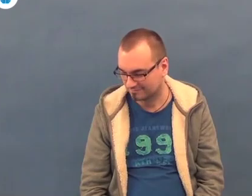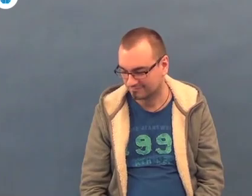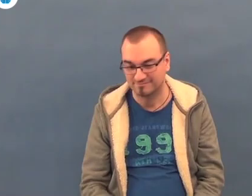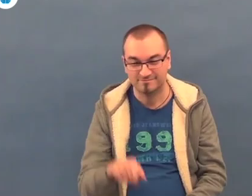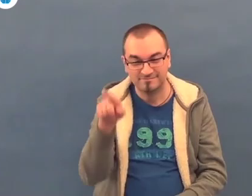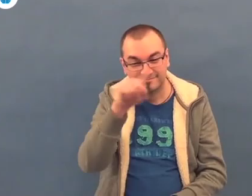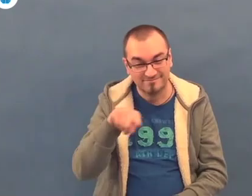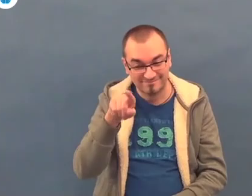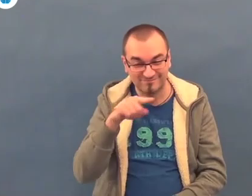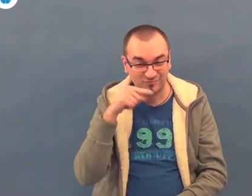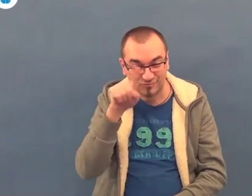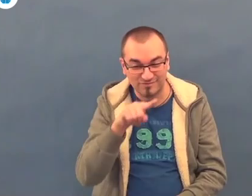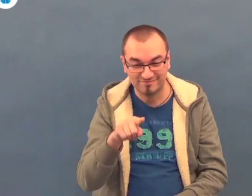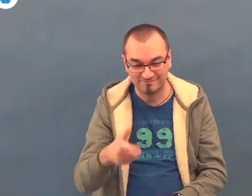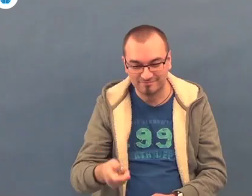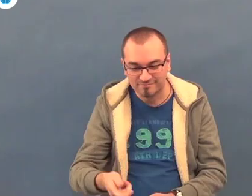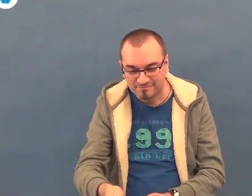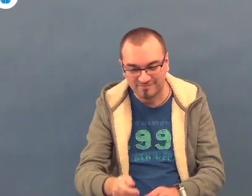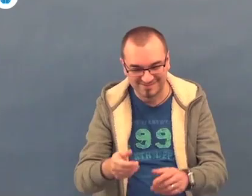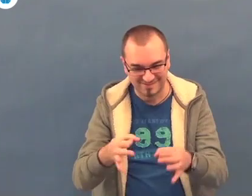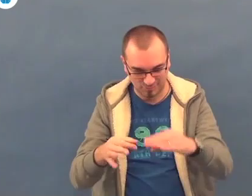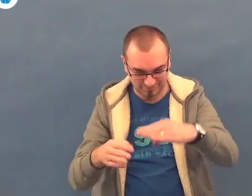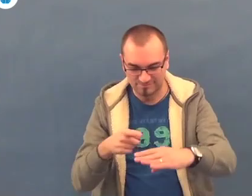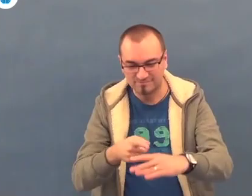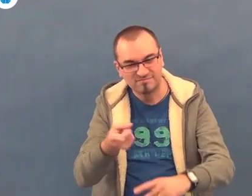Czerwone kółko oznacza zakaz wbiegania przed samochód.